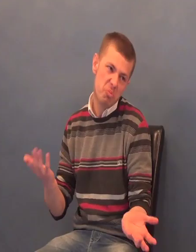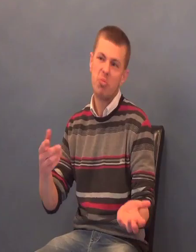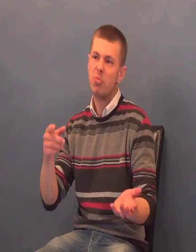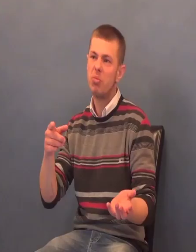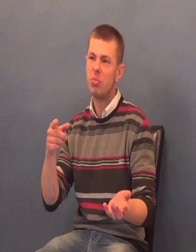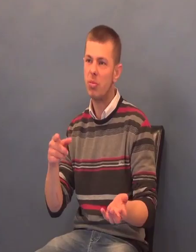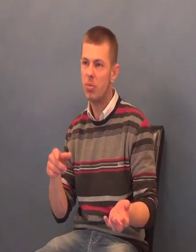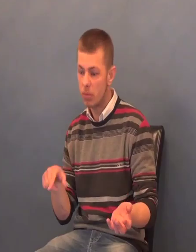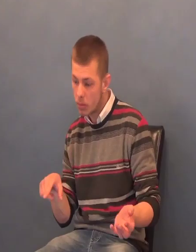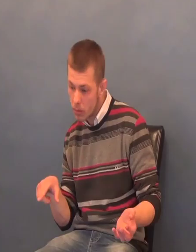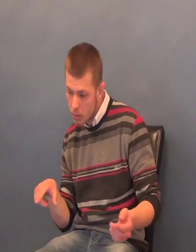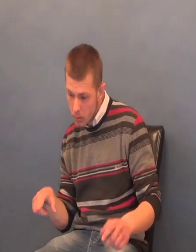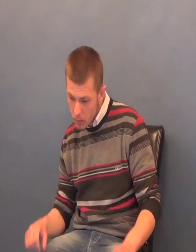To...